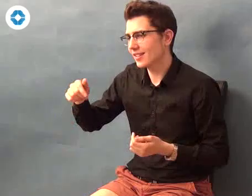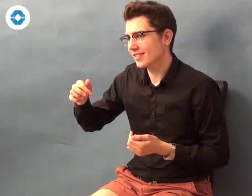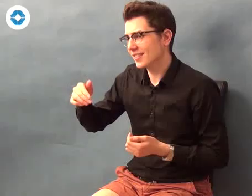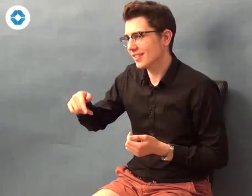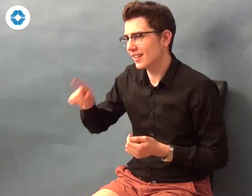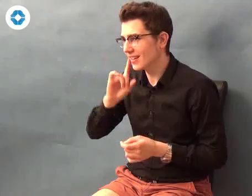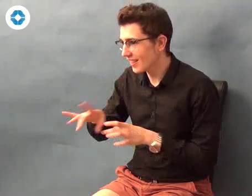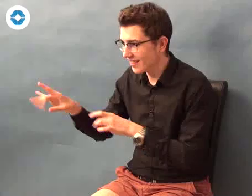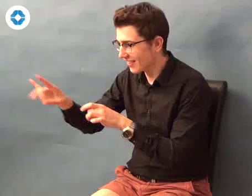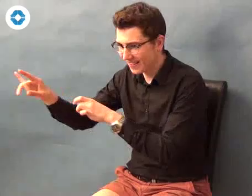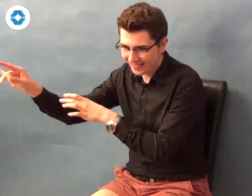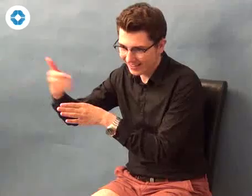Chłopiec biegnie dalej.